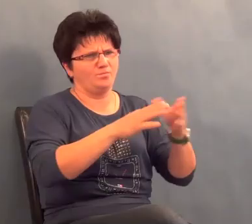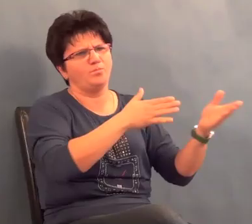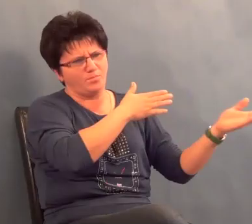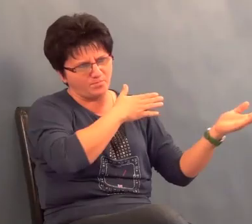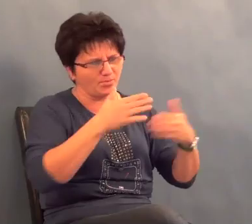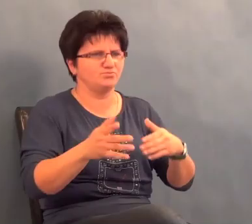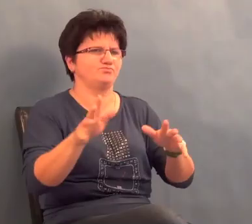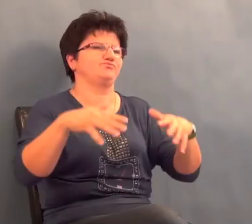Więc nic takiego.